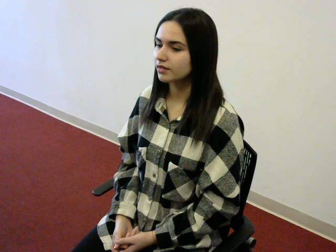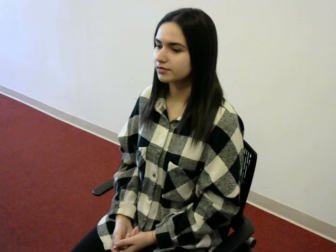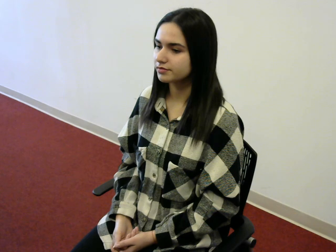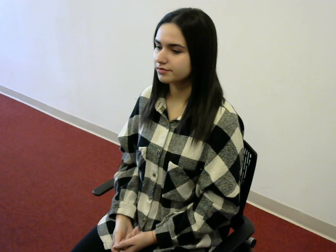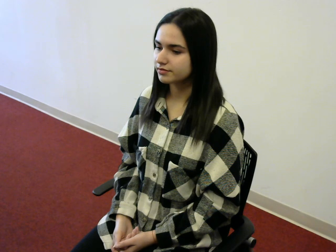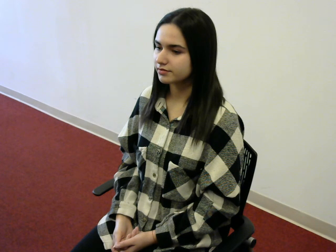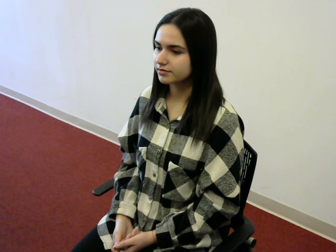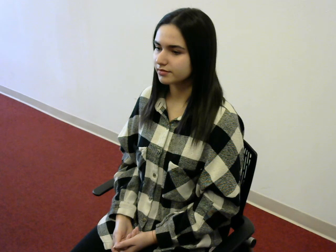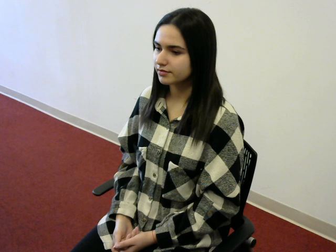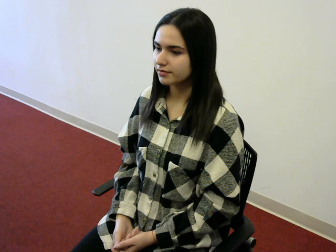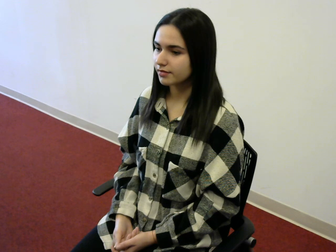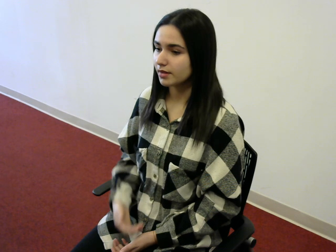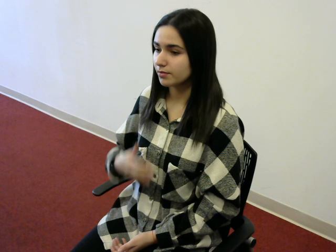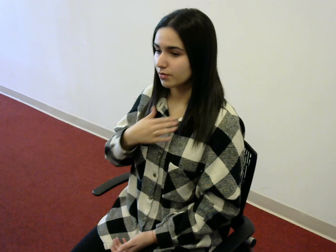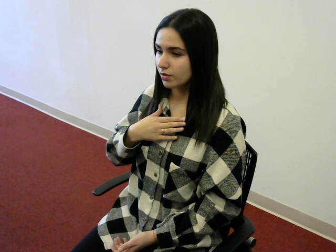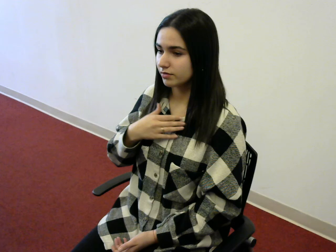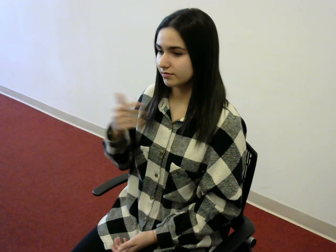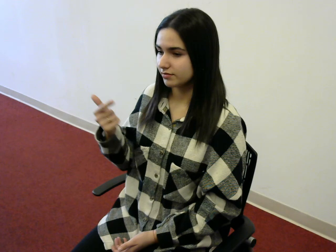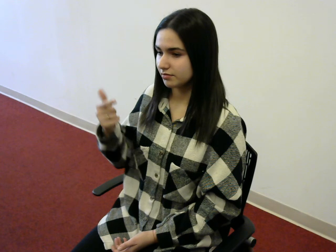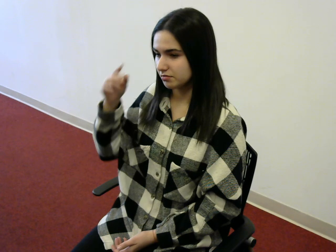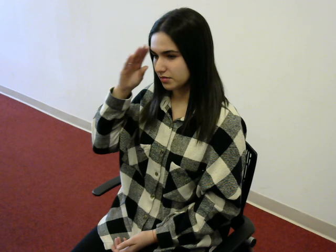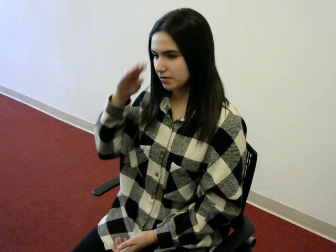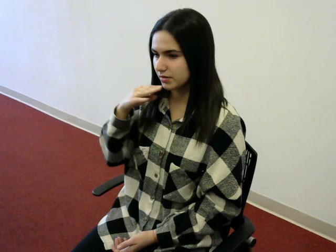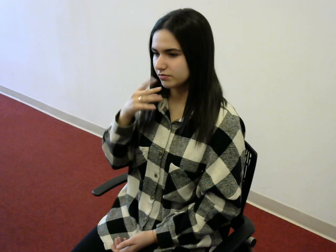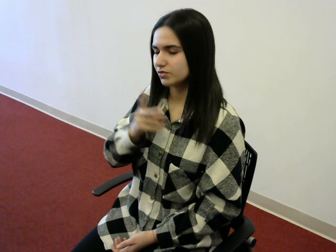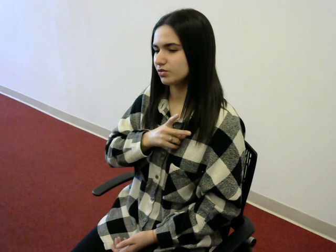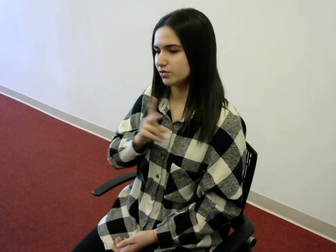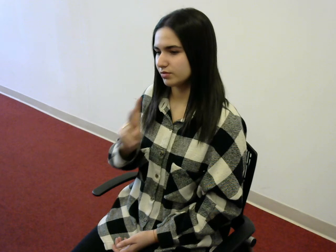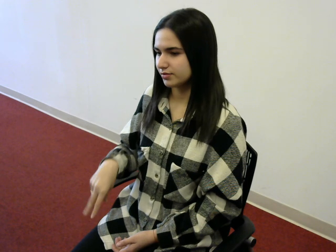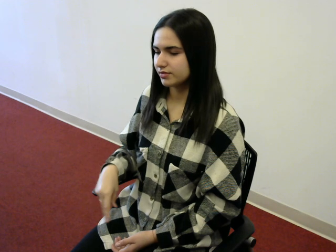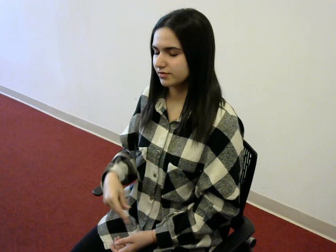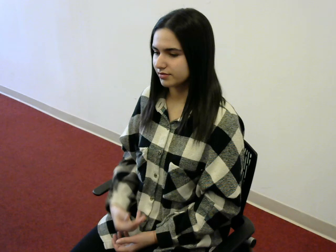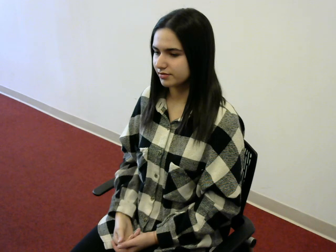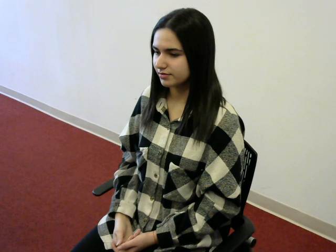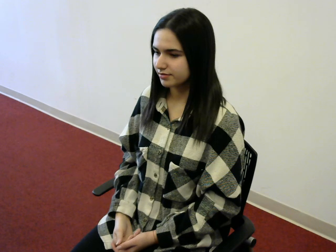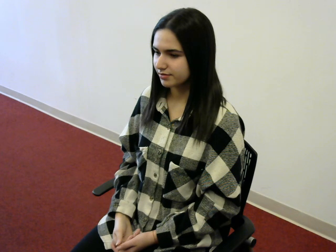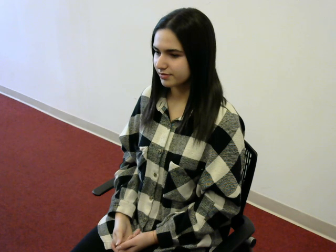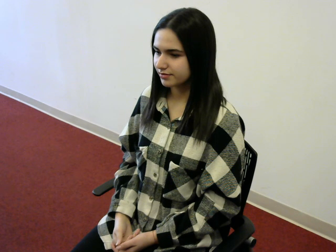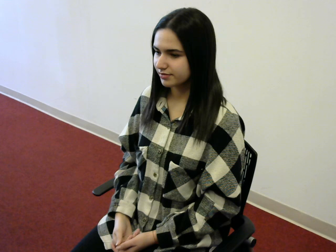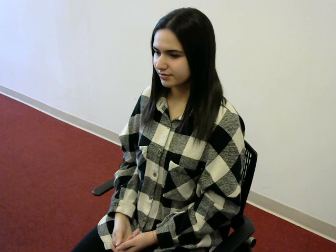Mənim qayınatam rəhmətə gedib